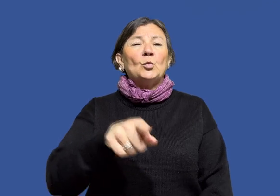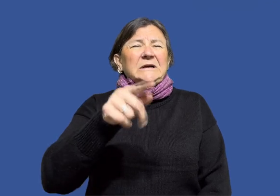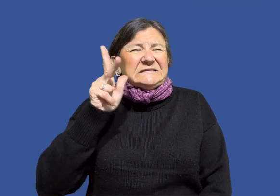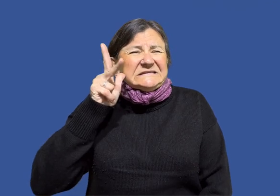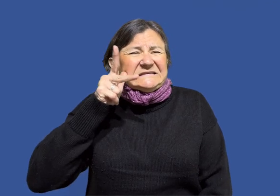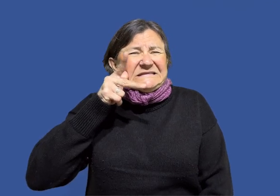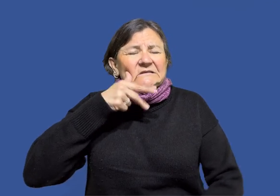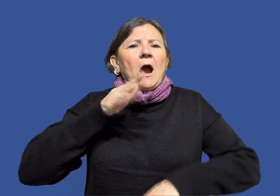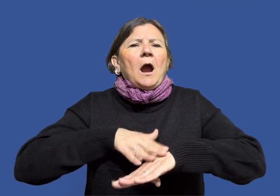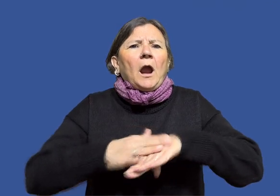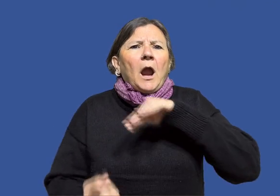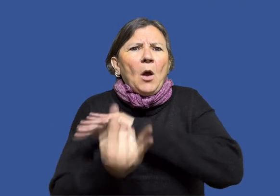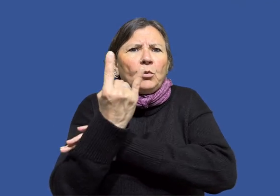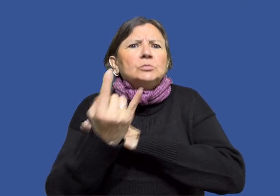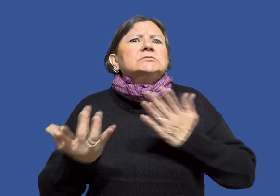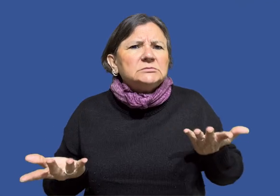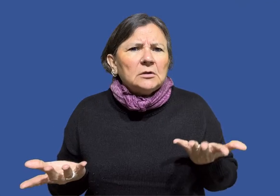Què ha causat el dolor?